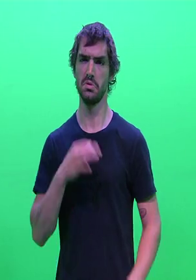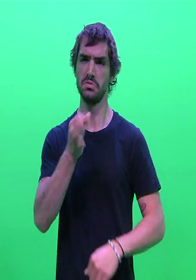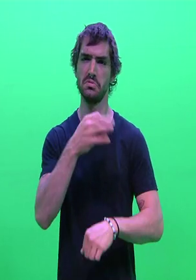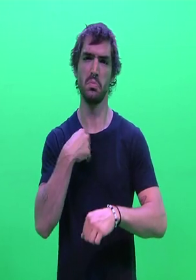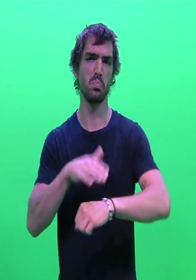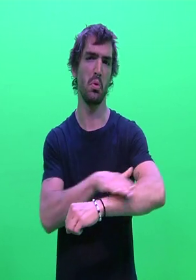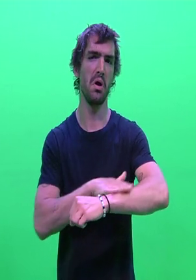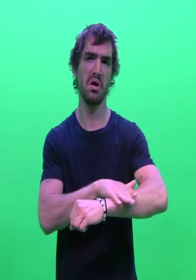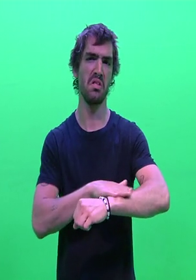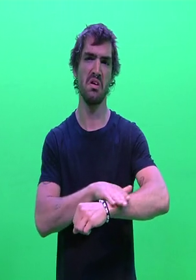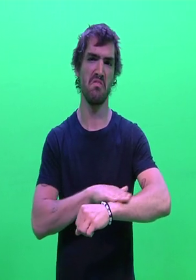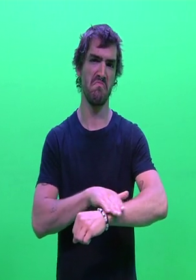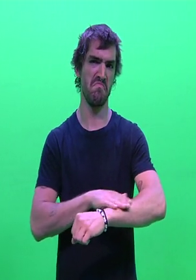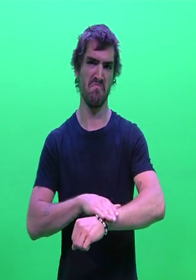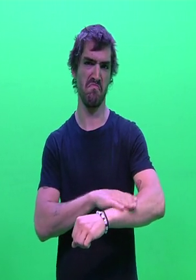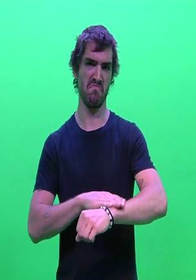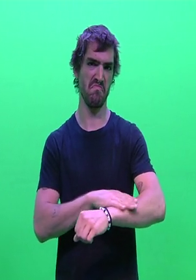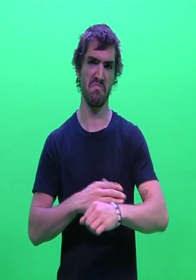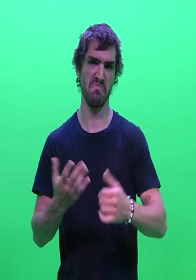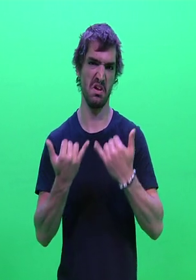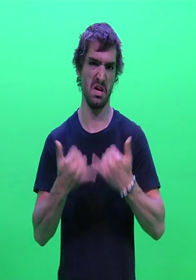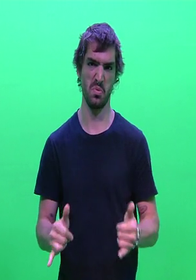M'he posat pomada, però no serveix per a res.